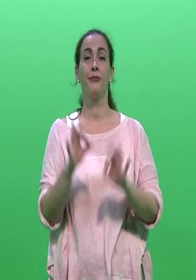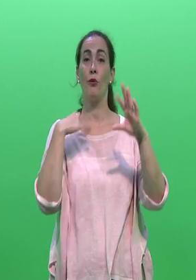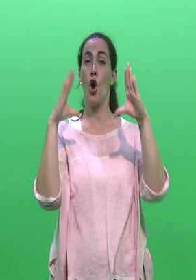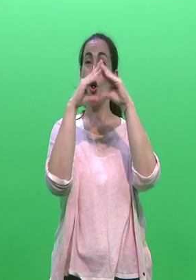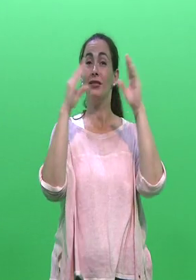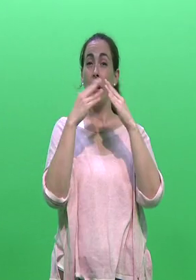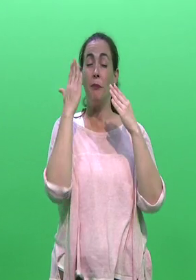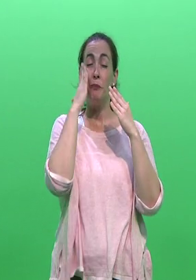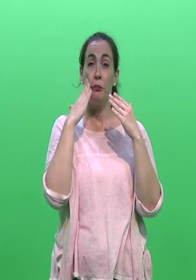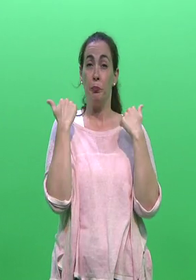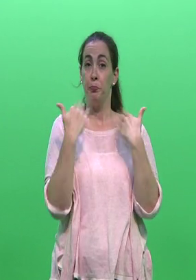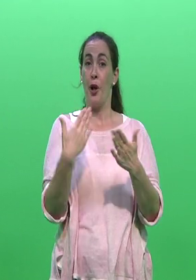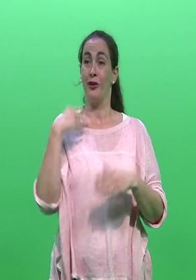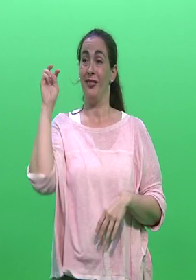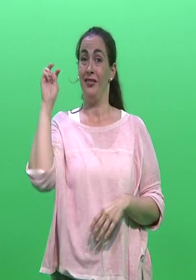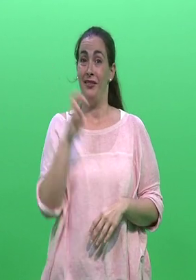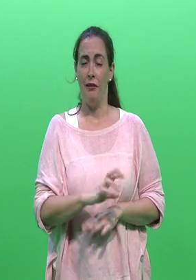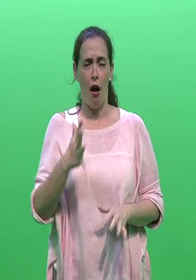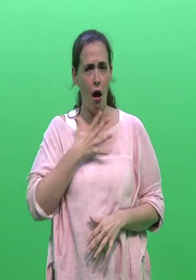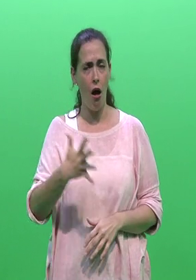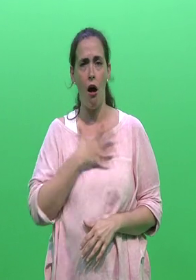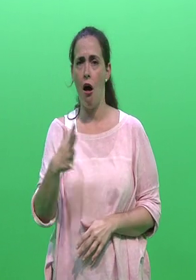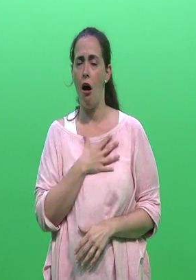Quan vinc a la universitat aviat al matí, tinc molta tos.